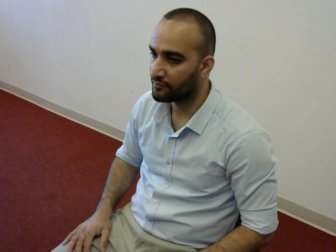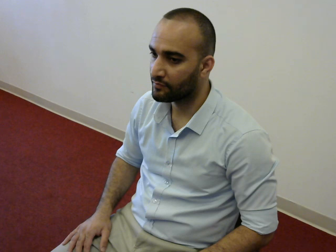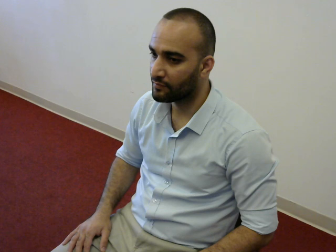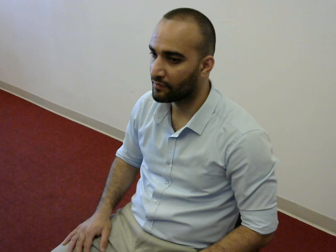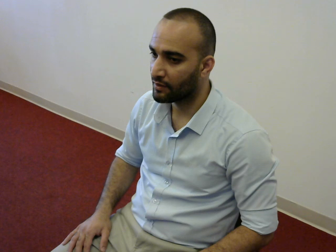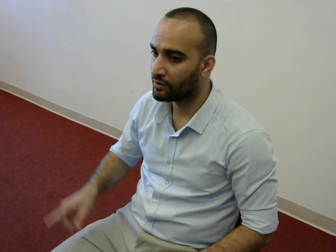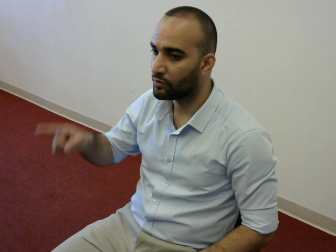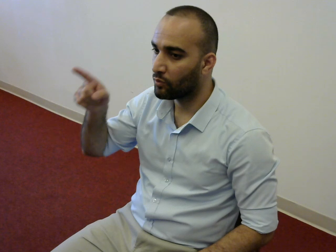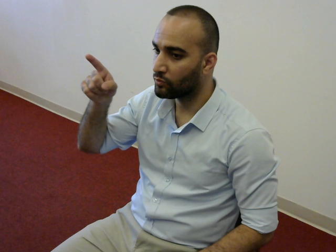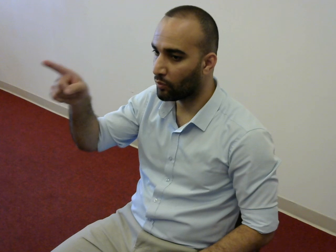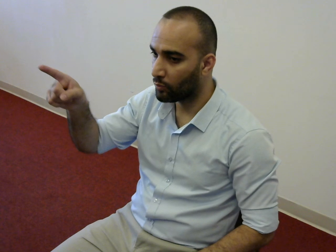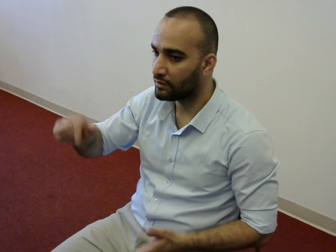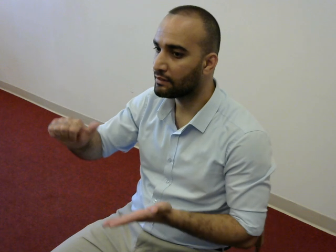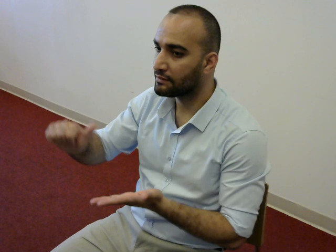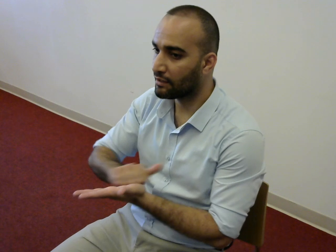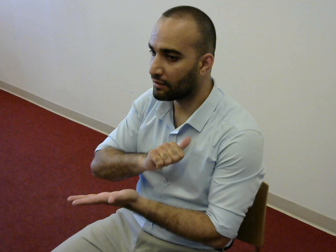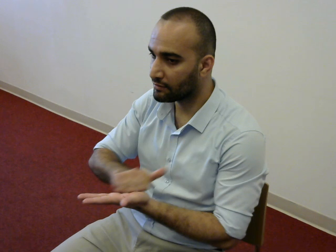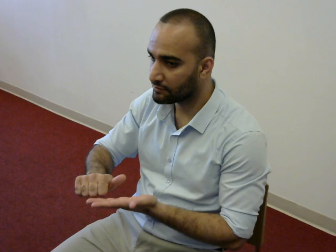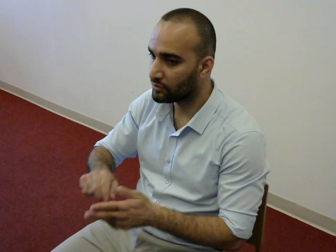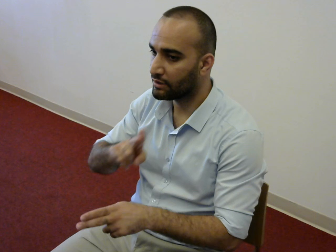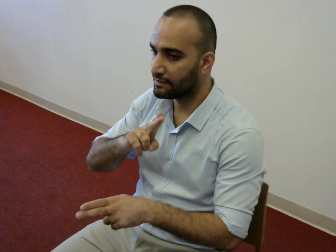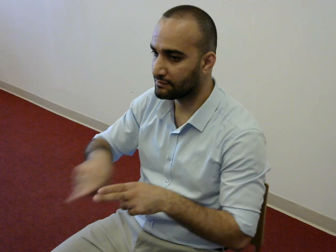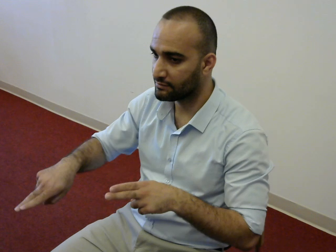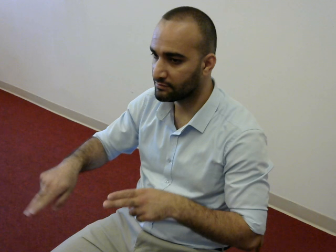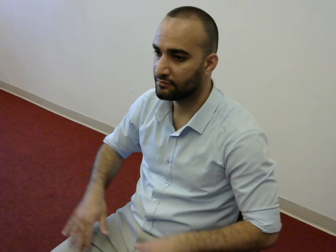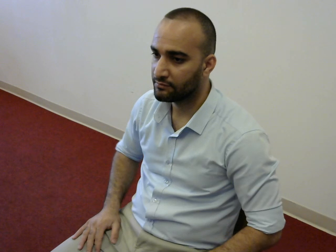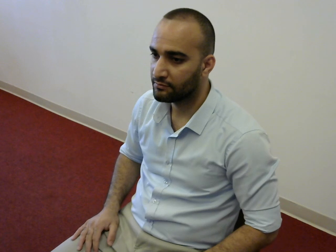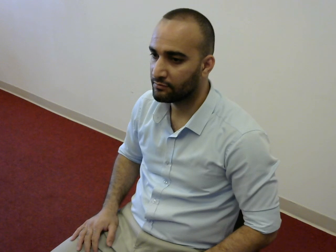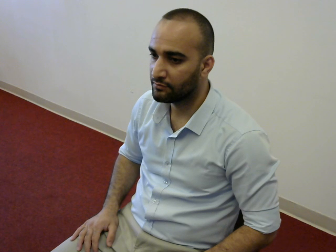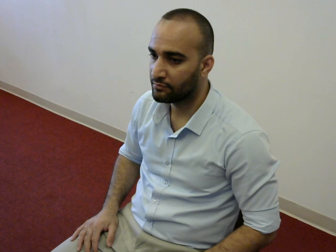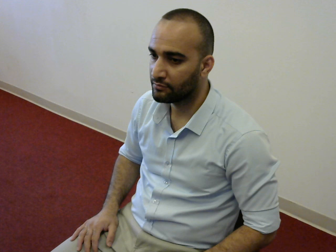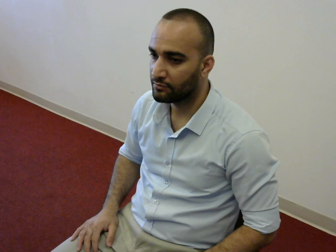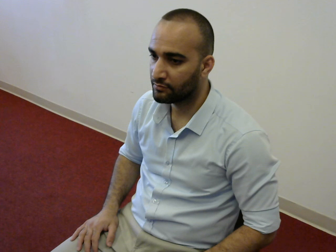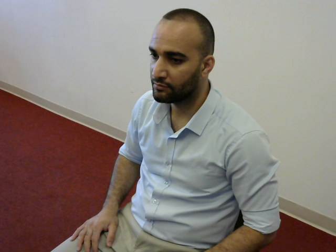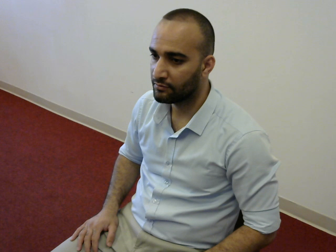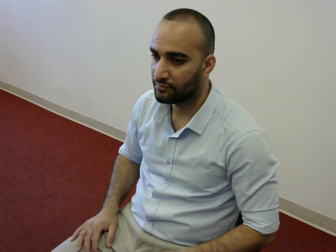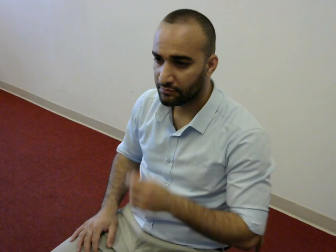O sənədlərini itirib